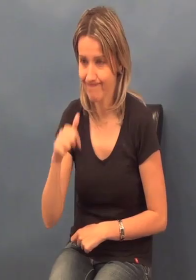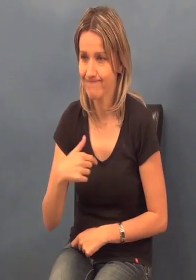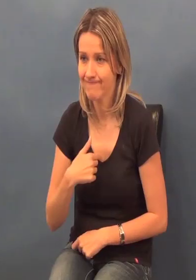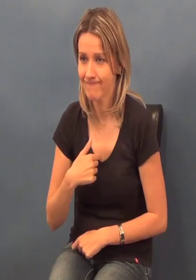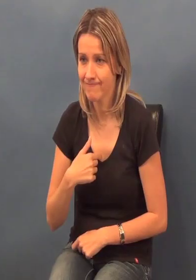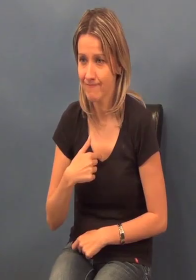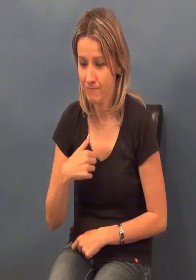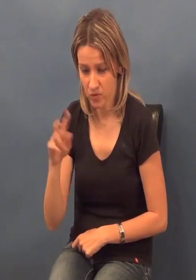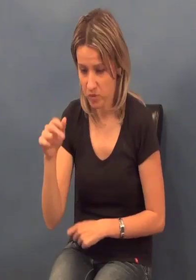Nie mogę.